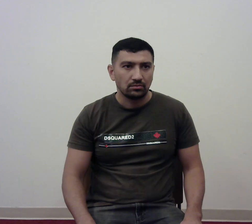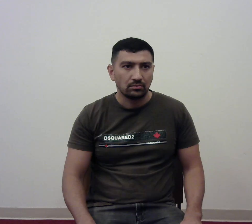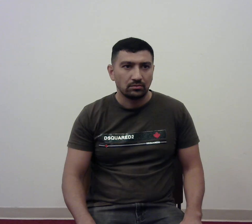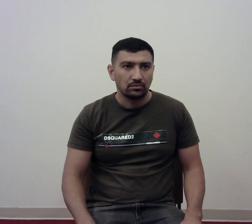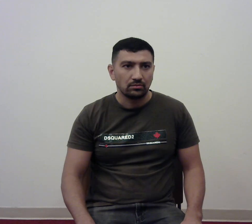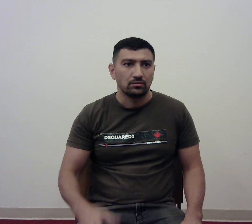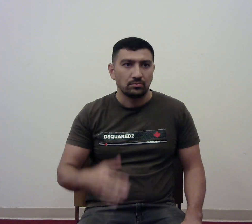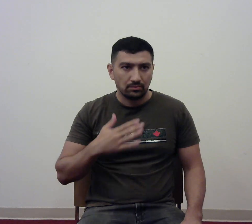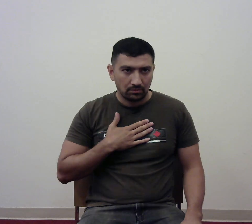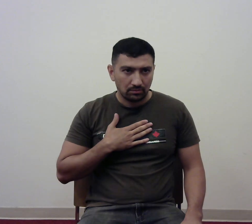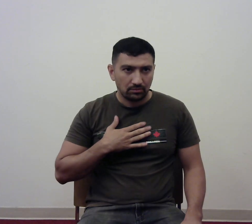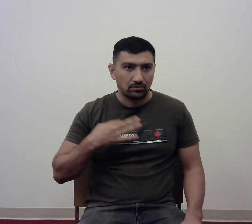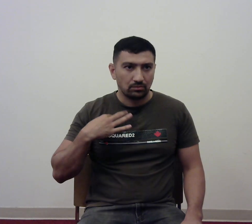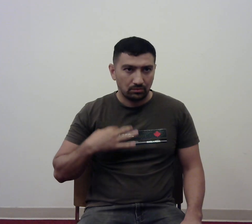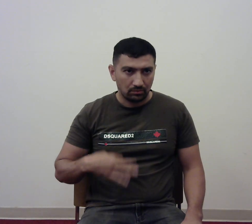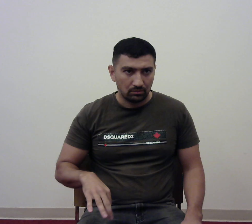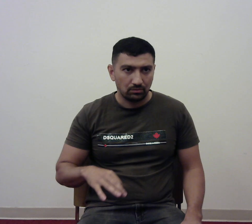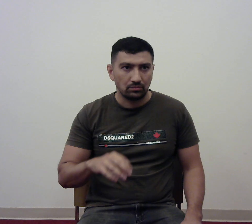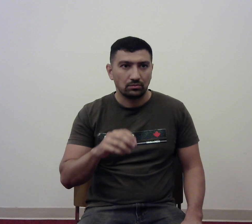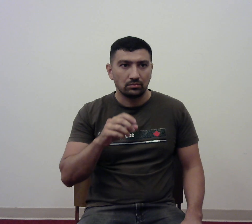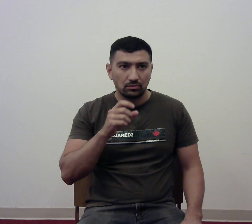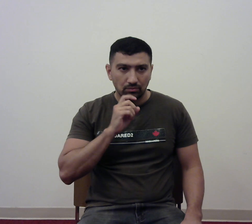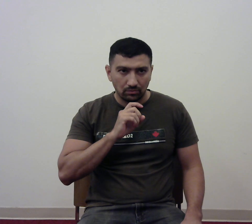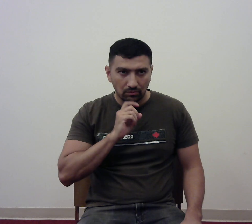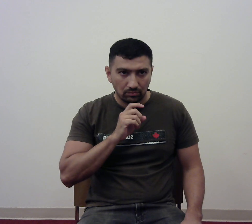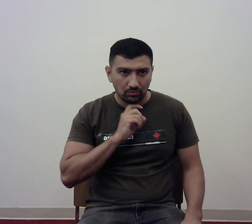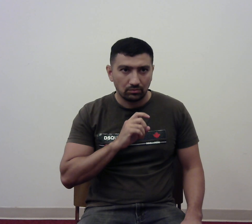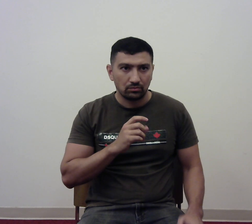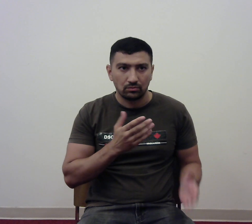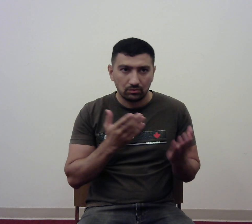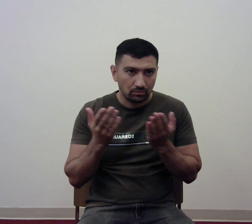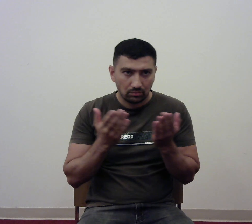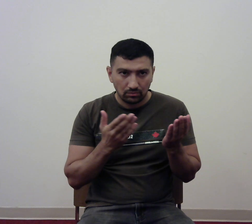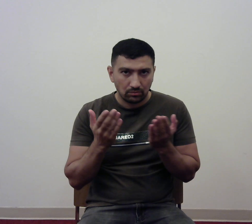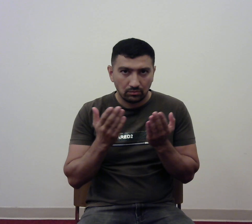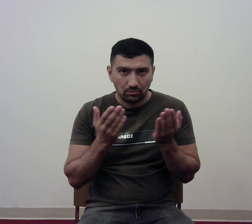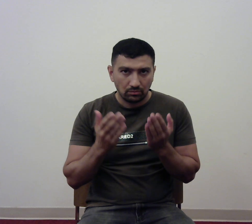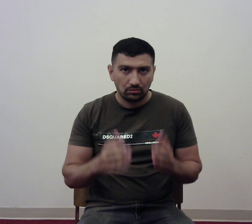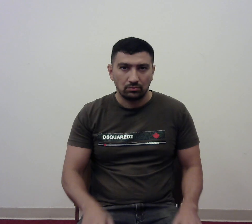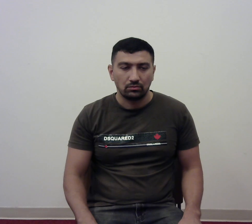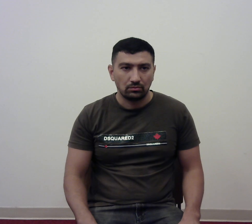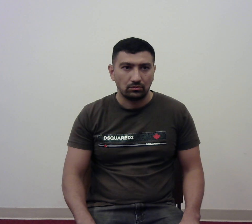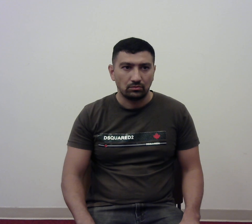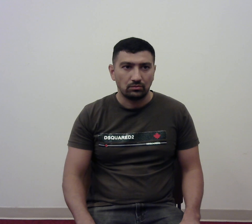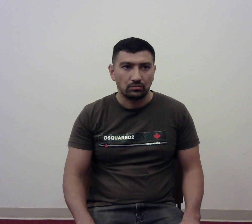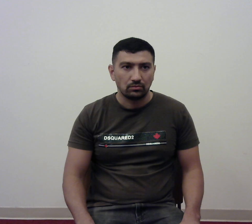Mənim oğlum universitetdə oxuyur